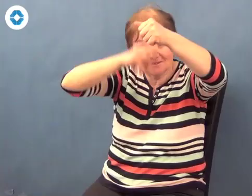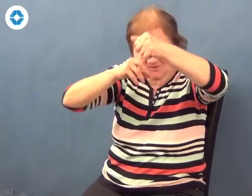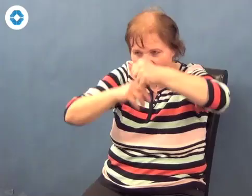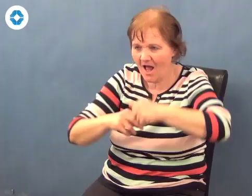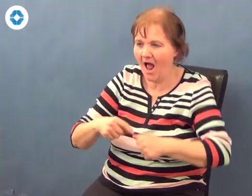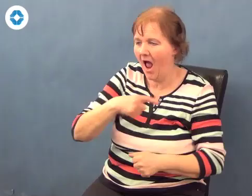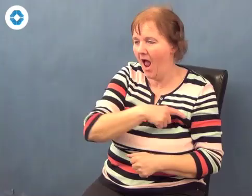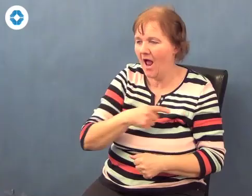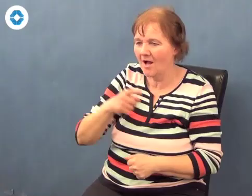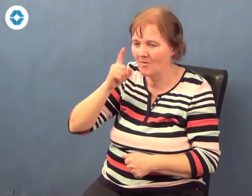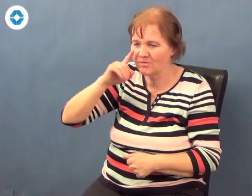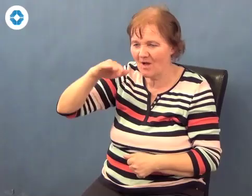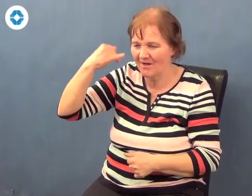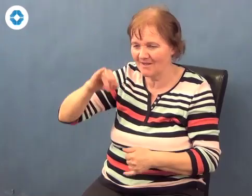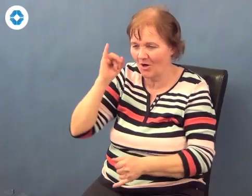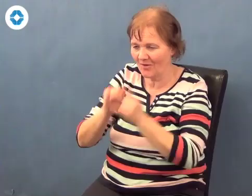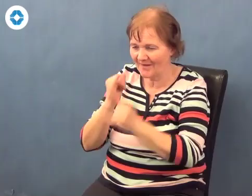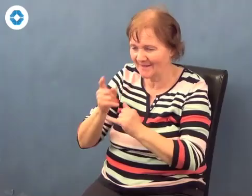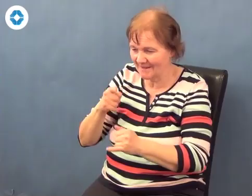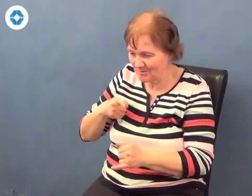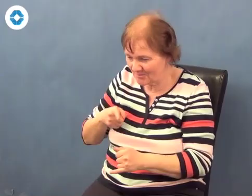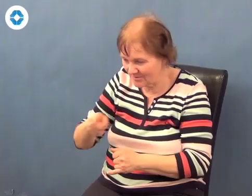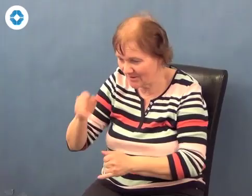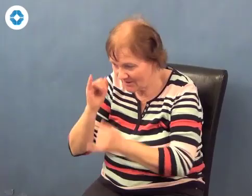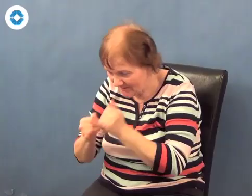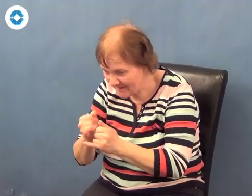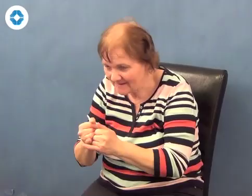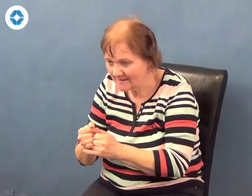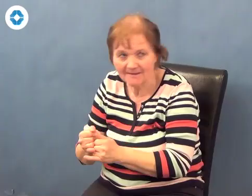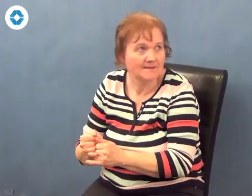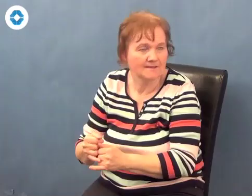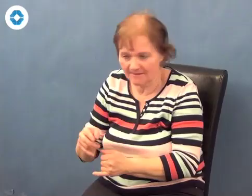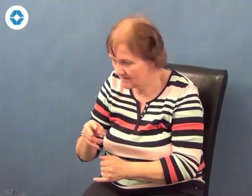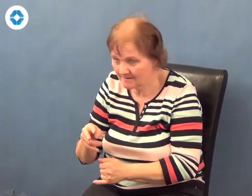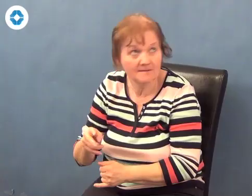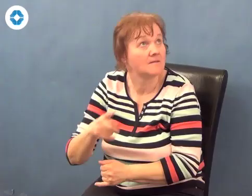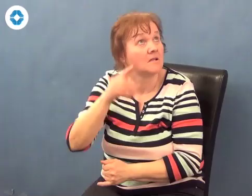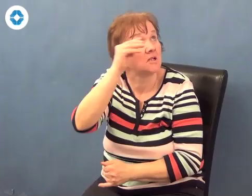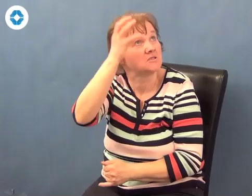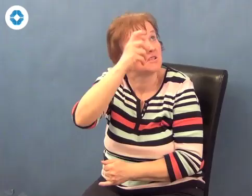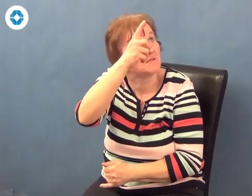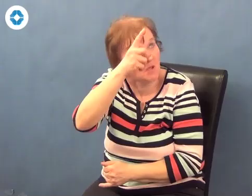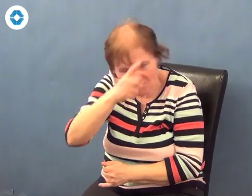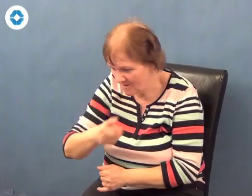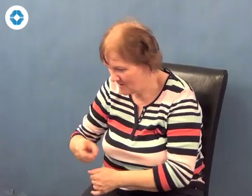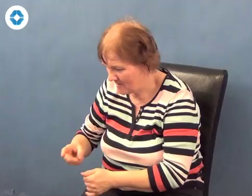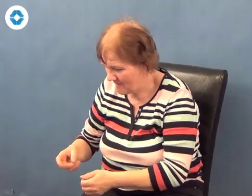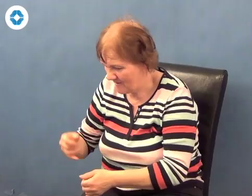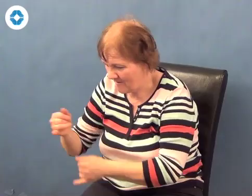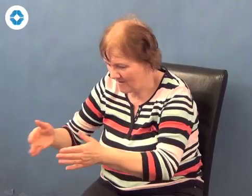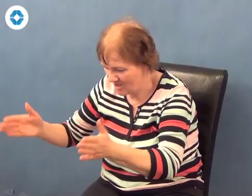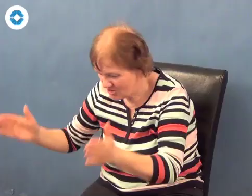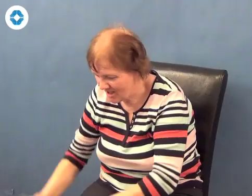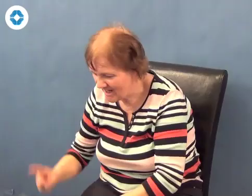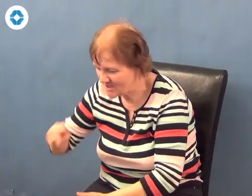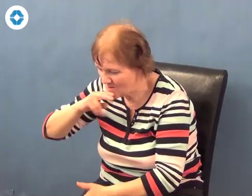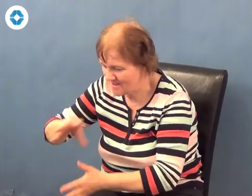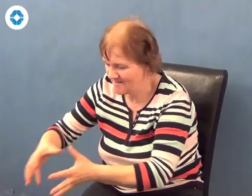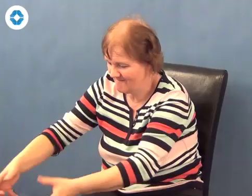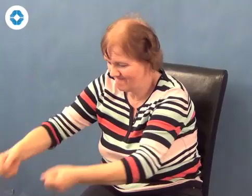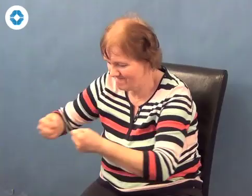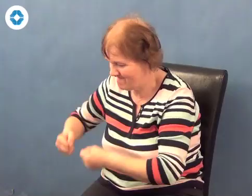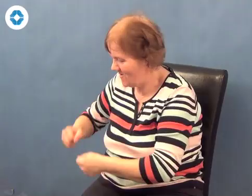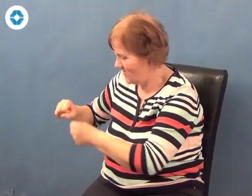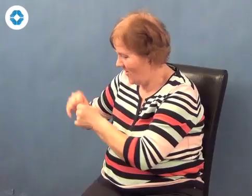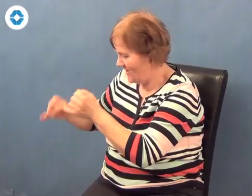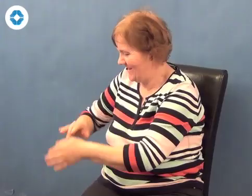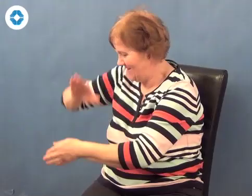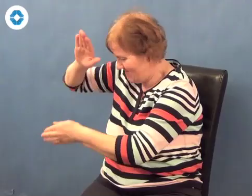Inny mały chłopiec przejeżdża na rowerze, patrzy na górę na zrywającego mężczyznę. Chłopiec zabiera jeden kosz gruszek i stawia na rowerze.